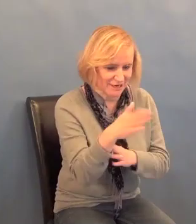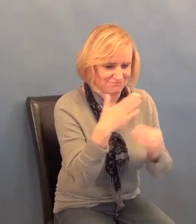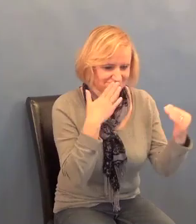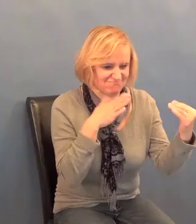Ryba tak samo.